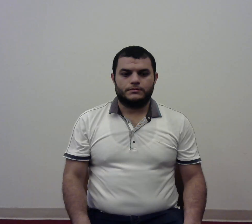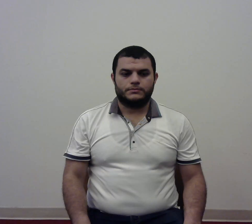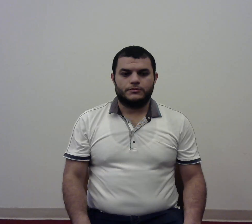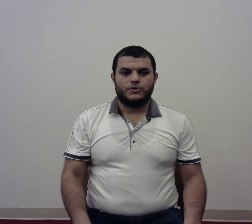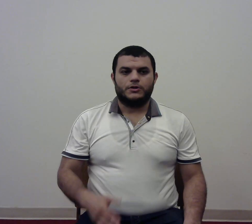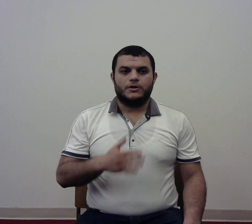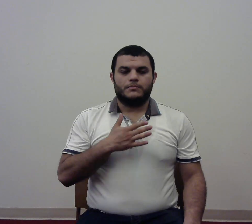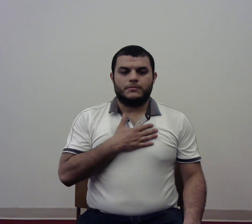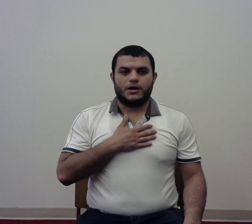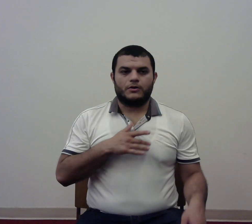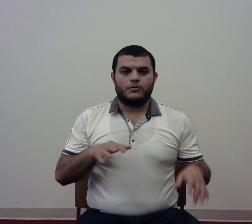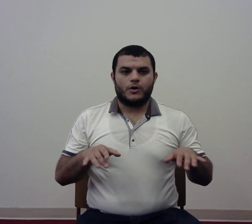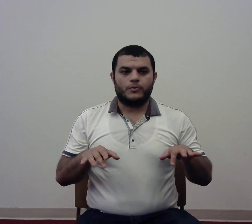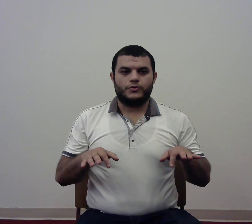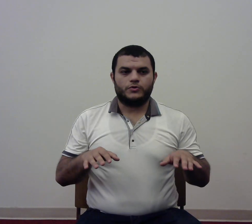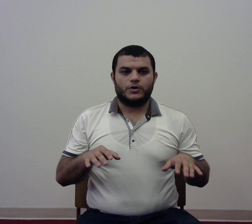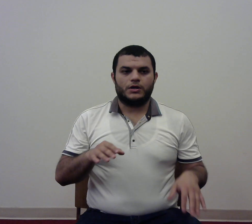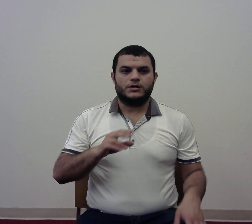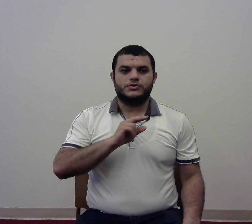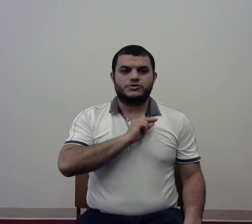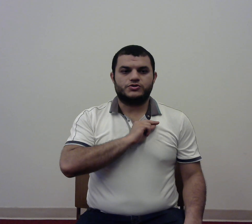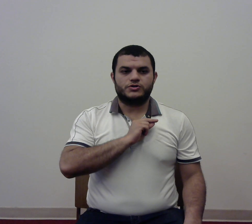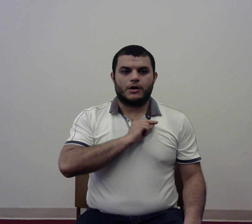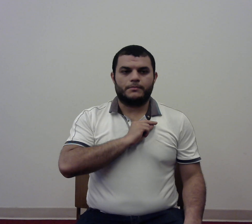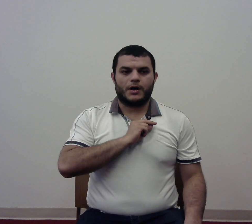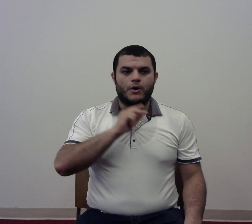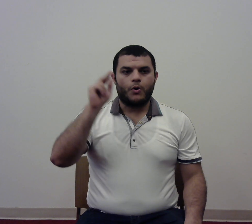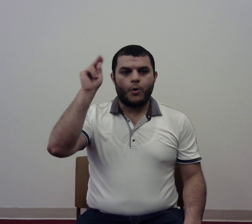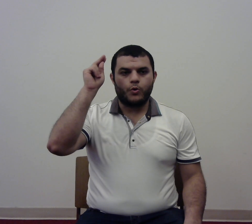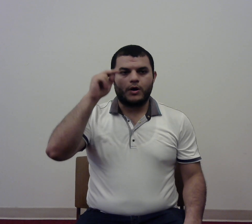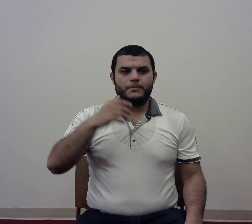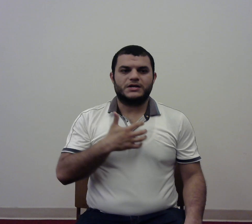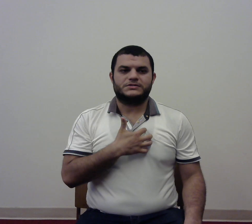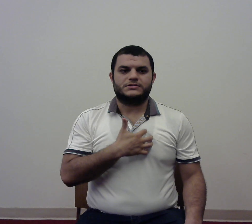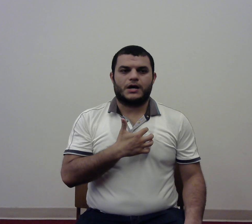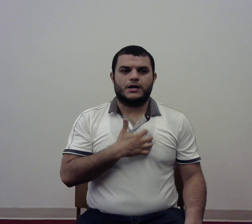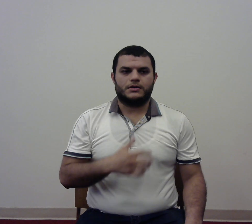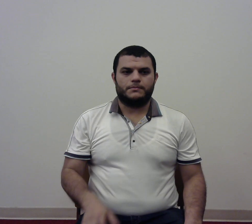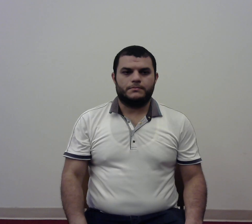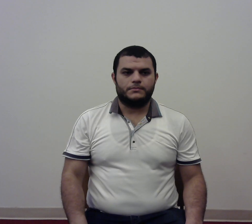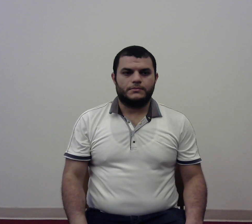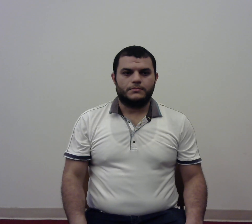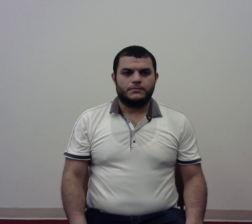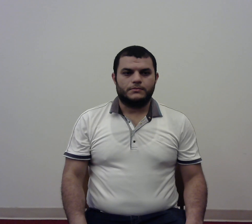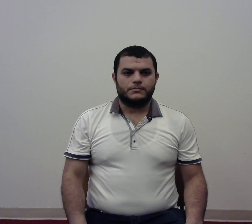Mən kompüterdə işləməyi öyrənmək istəyirəm